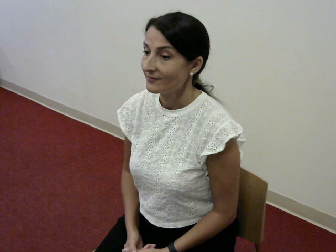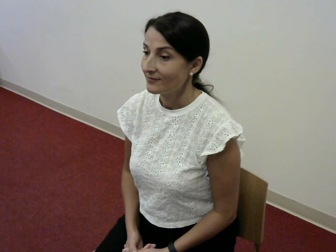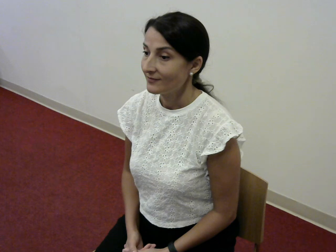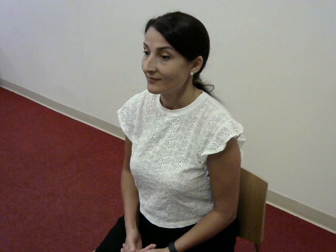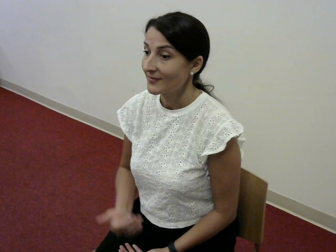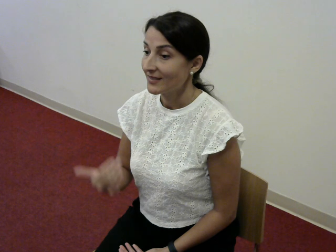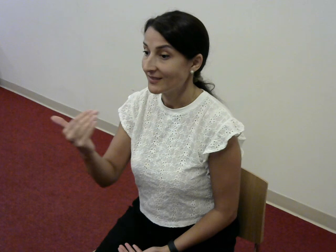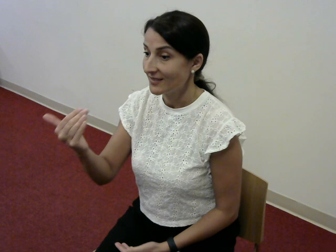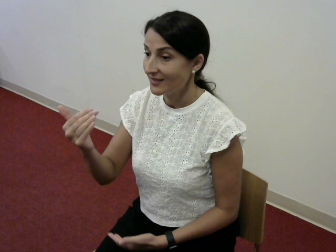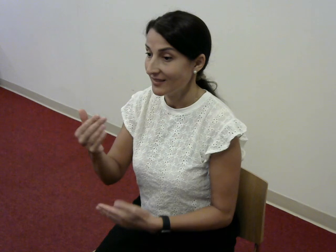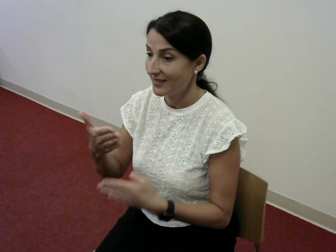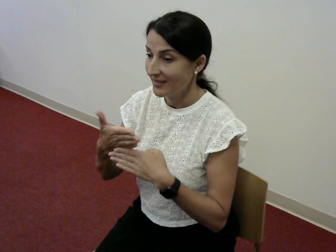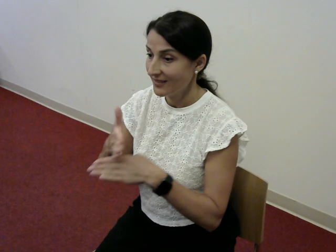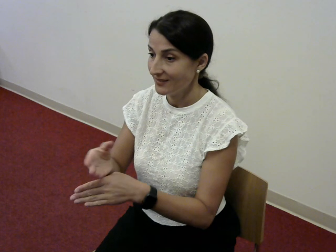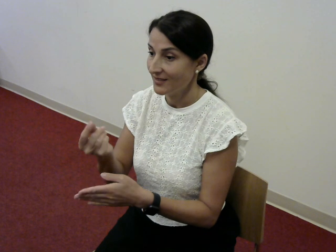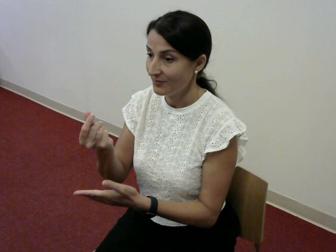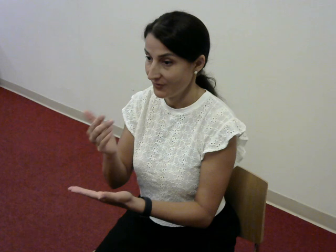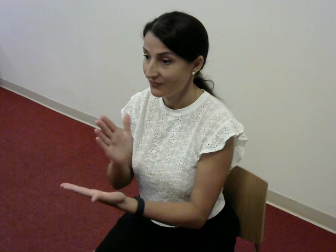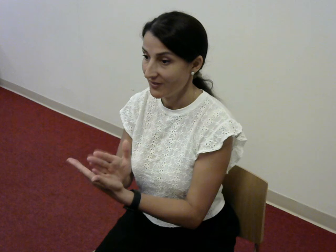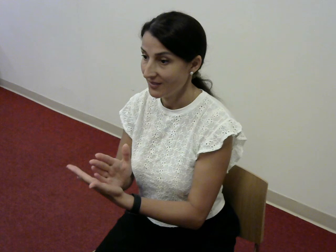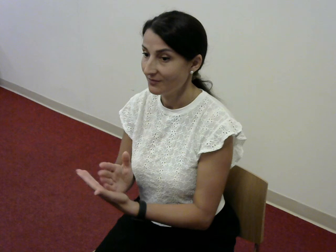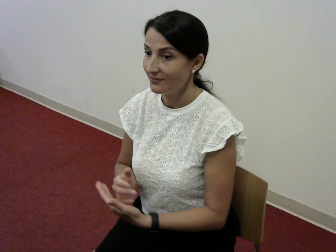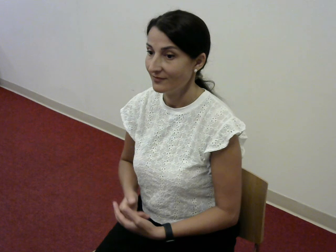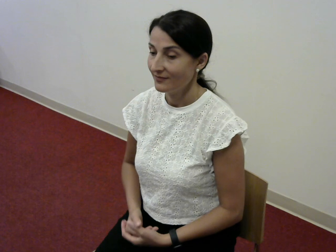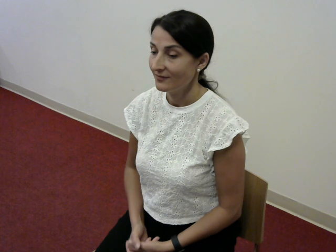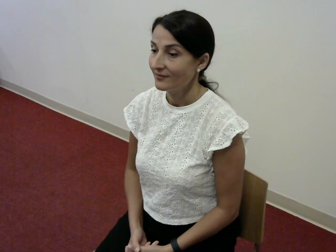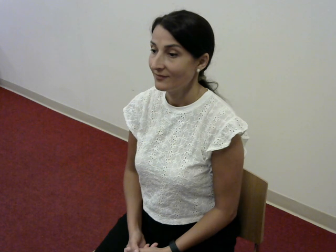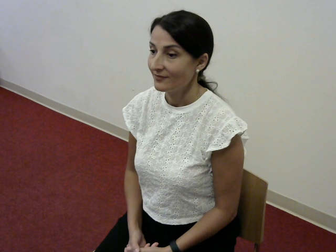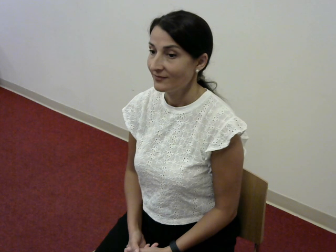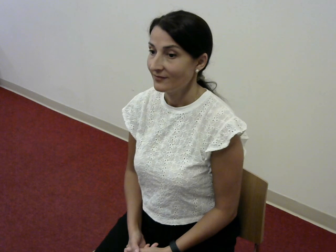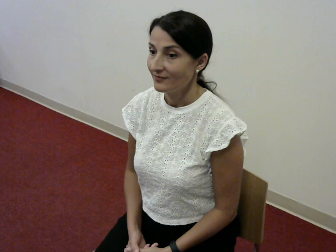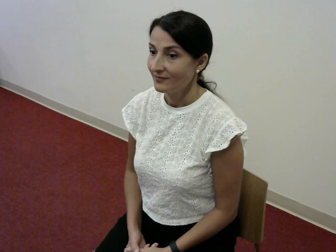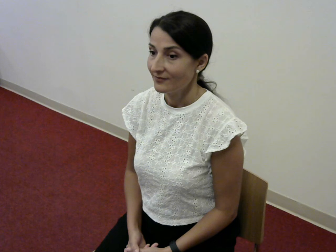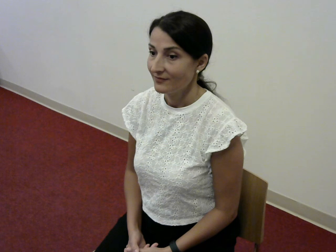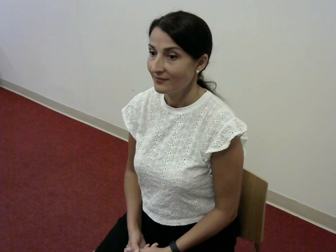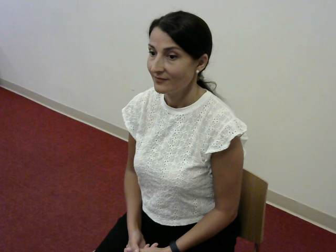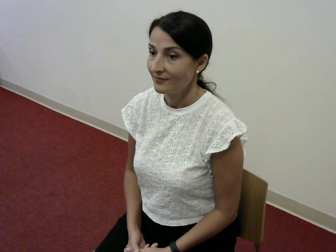Sizdə xırda pul varmı?